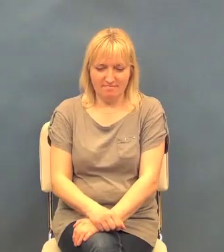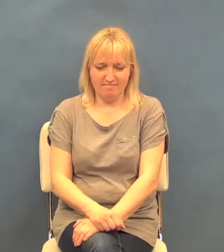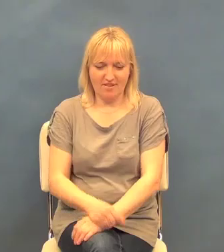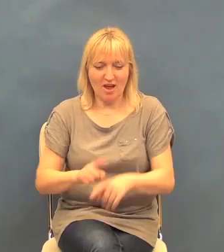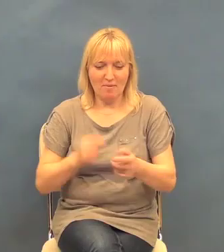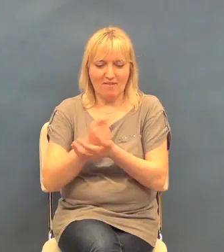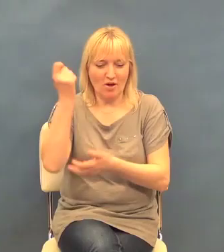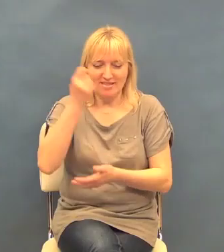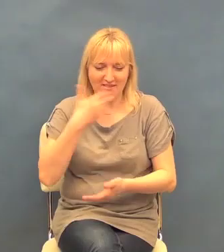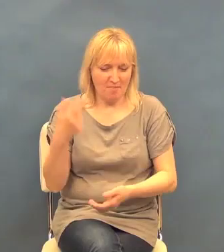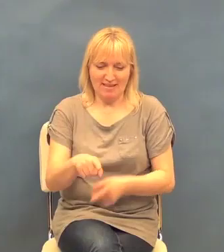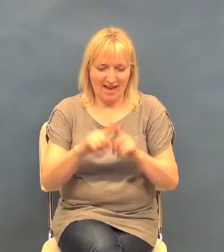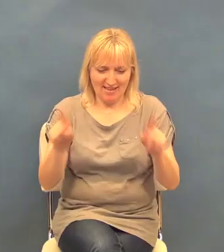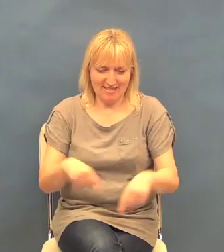Na egzaminie z prawa jazdy nie ma takiego znaku.